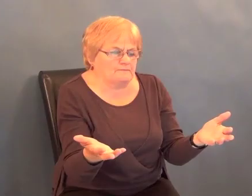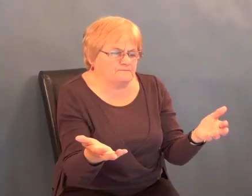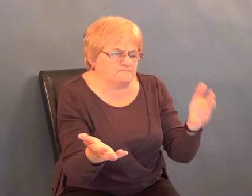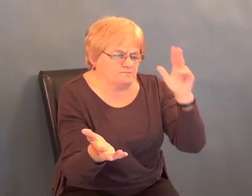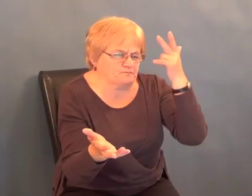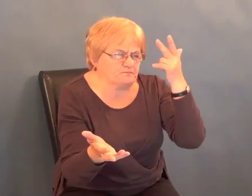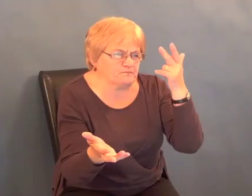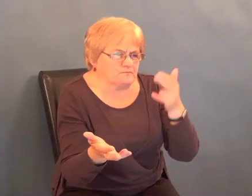Tak, trzeciego.